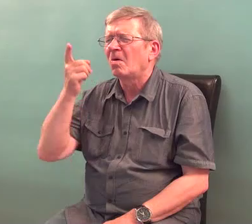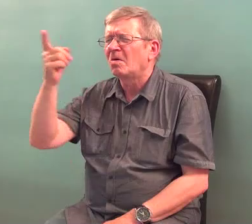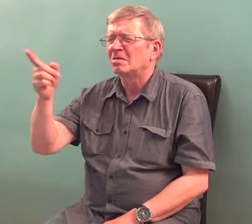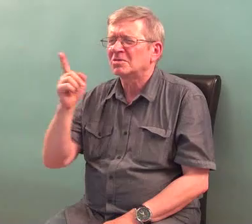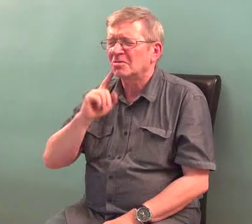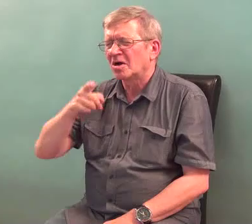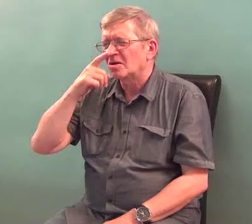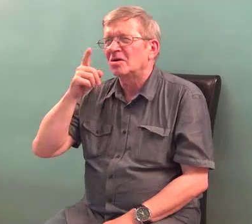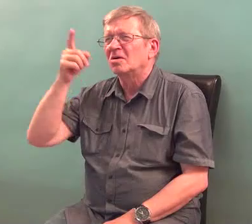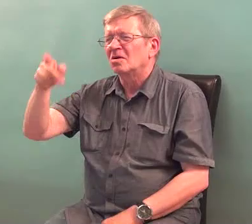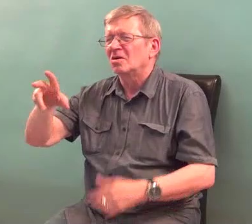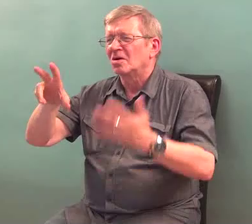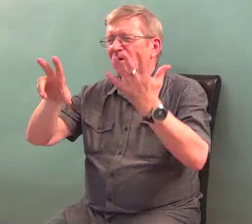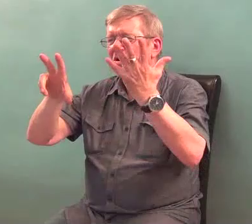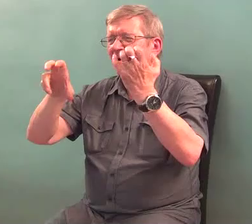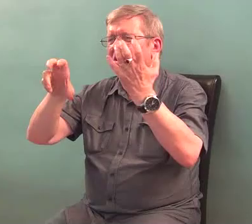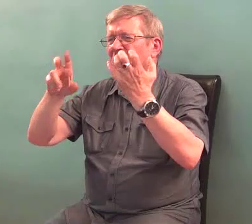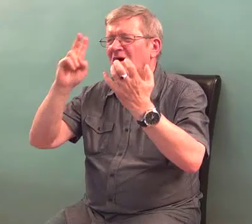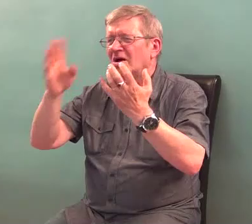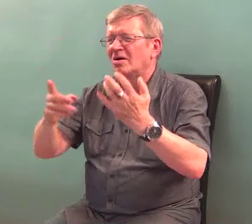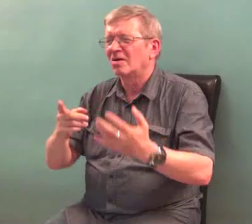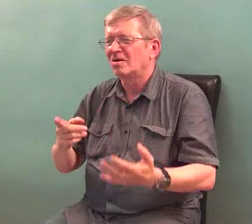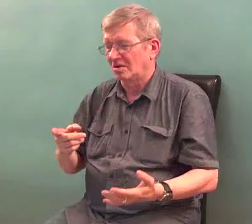Z Przemyśla do Olsztyna jest daleko, osiemset kilometrów.